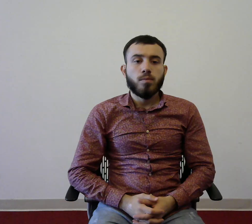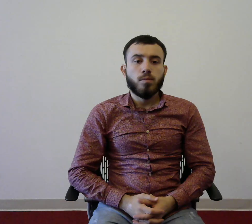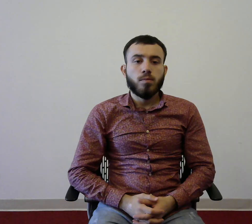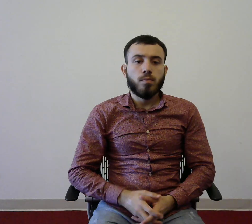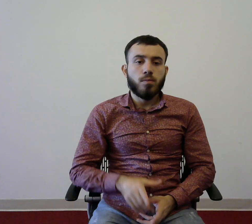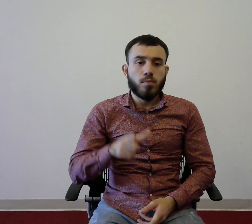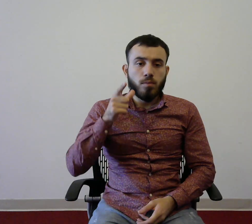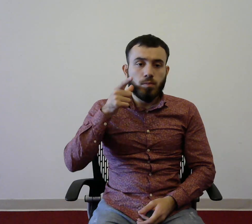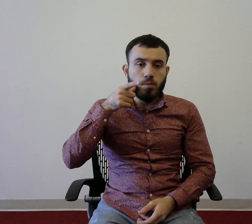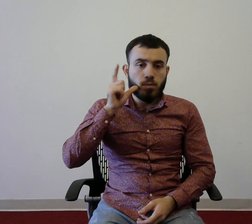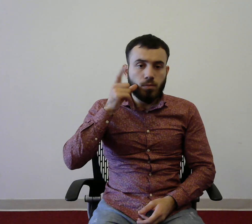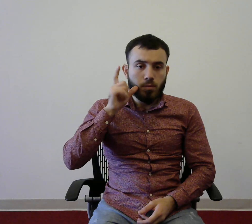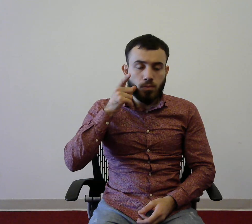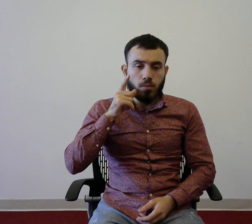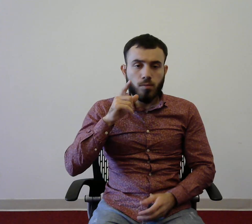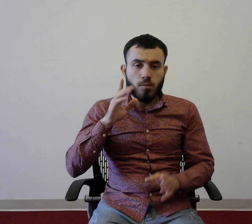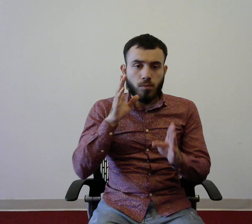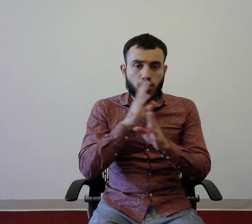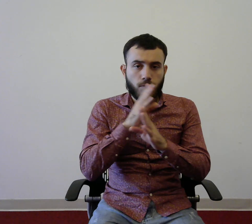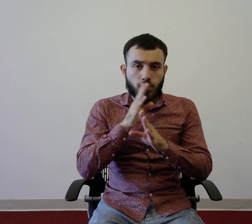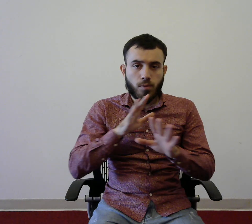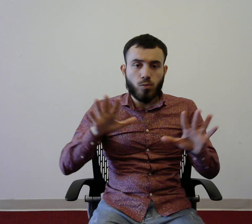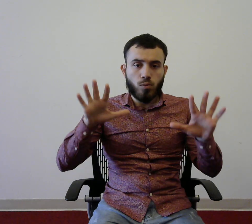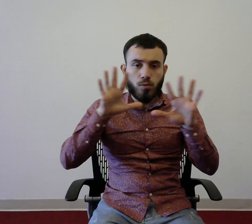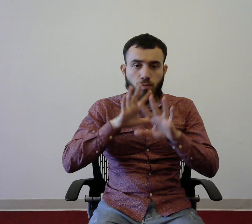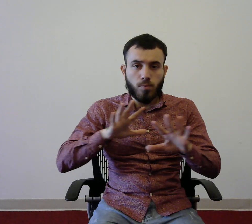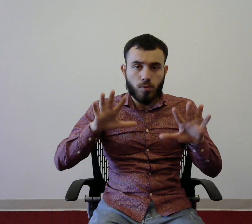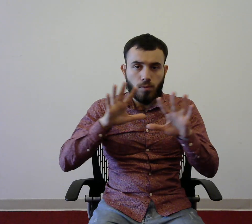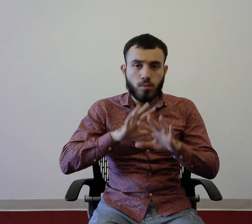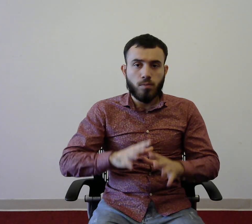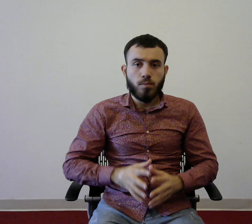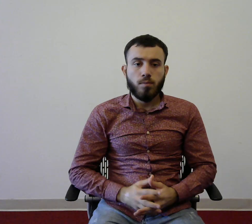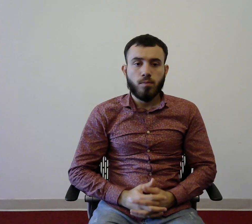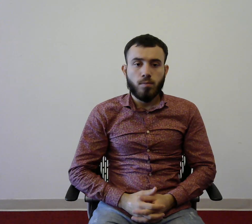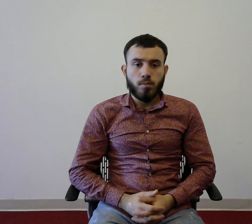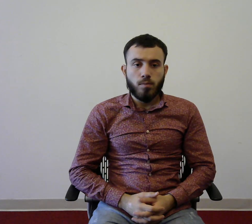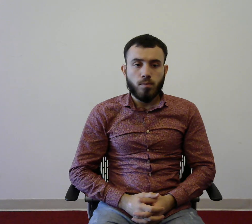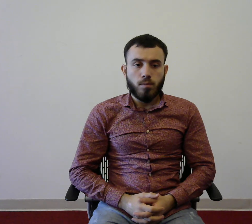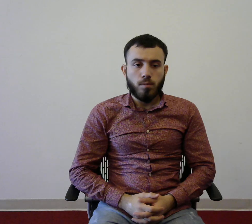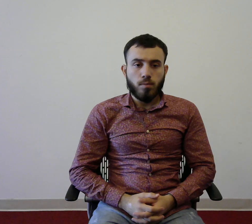Srağagün hava dumanlı idi